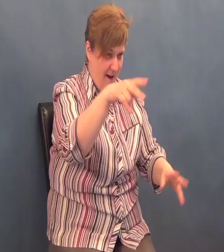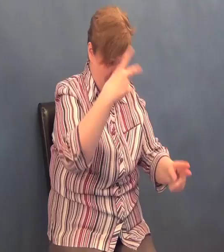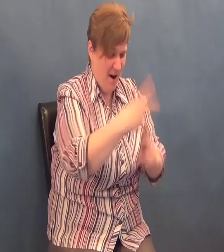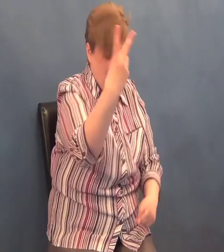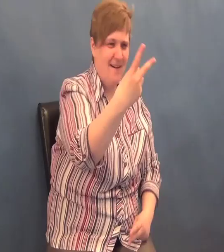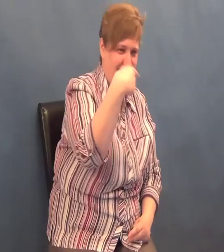Dwudziesty drugi.